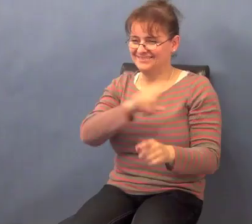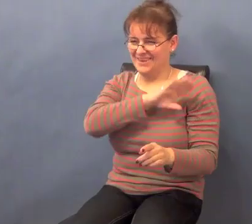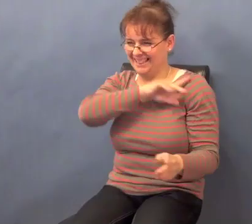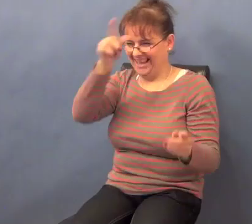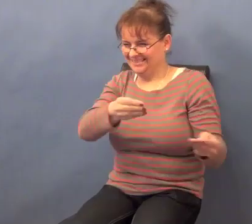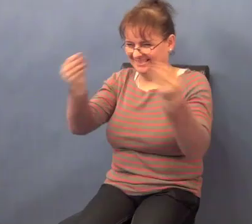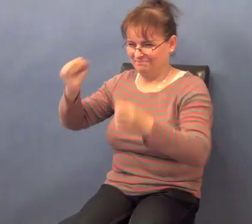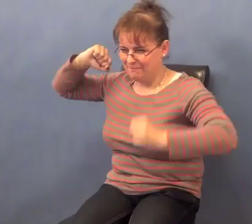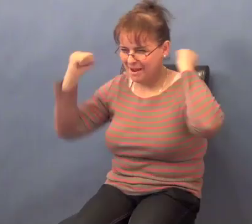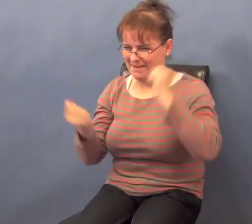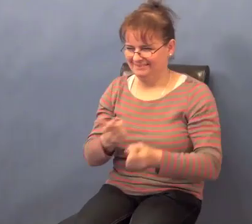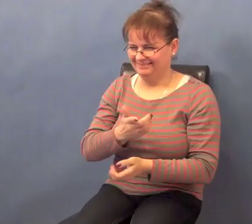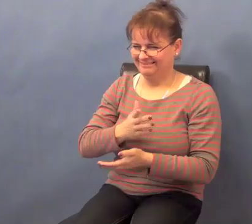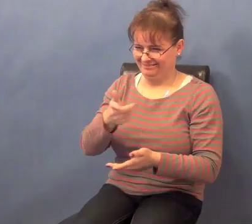Nie, na cmentarzu rozbić nagrobki.